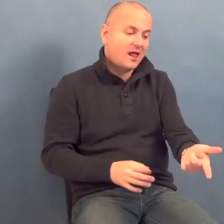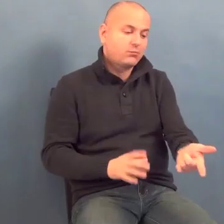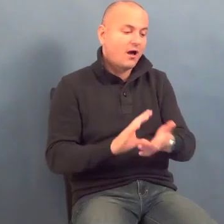Akurat.